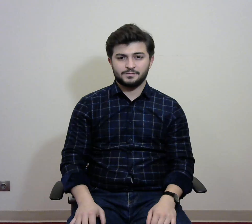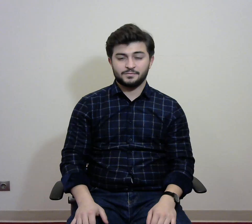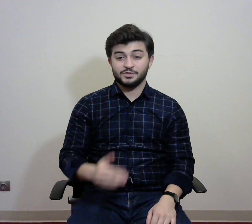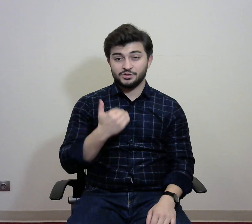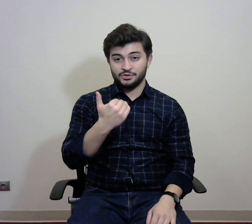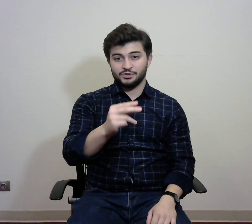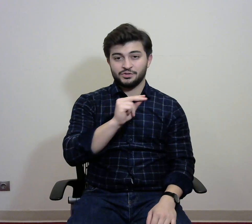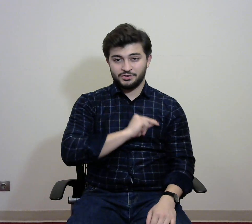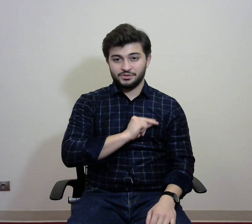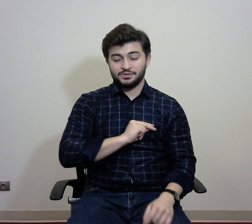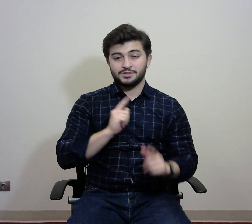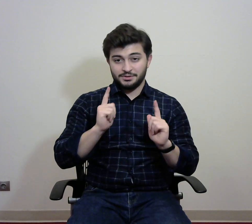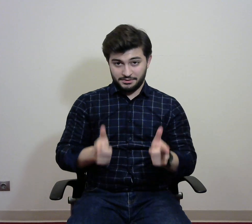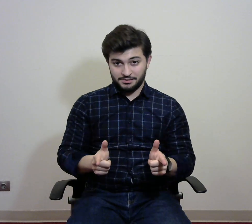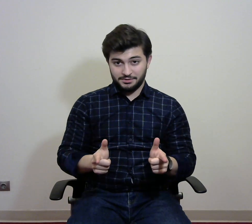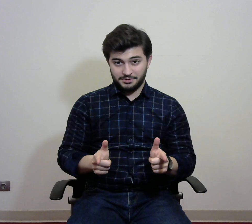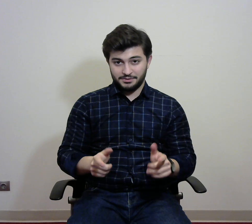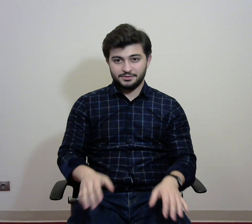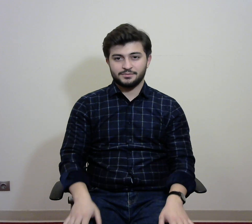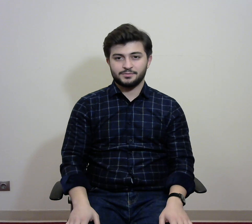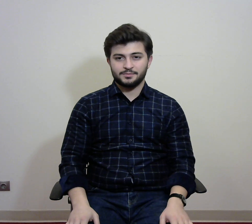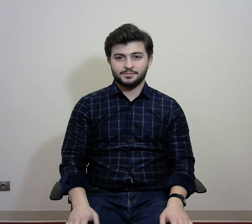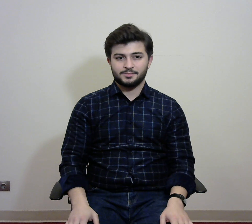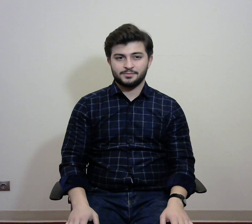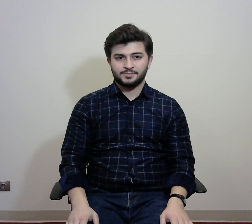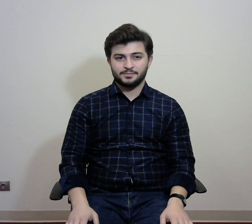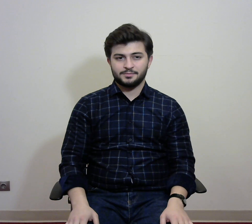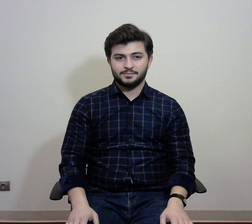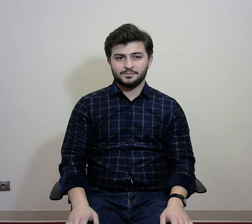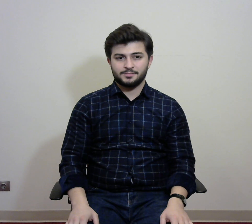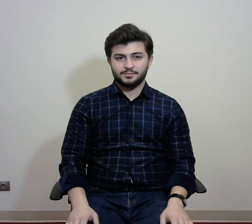Siz işdən razısınız?